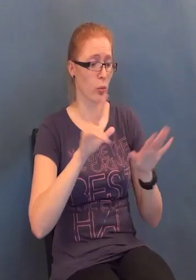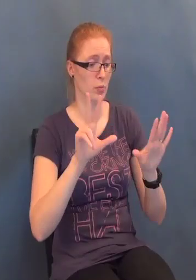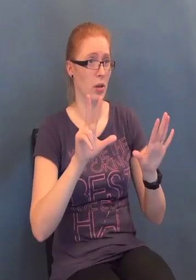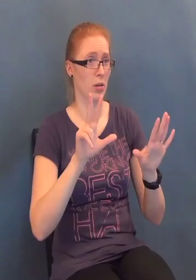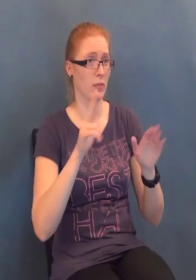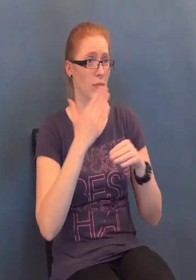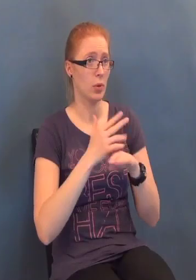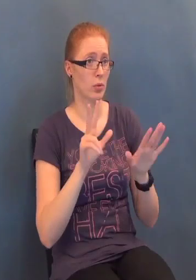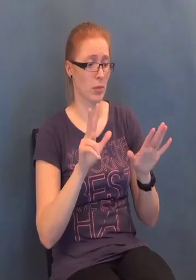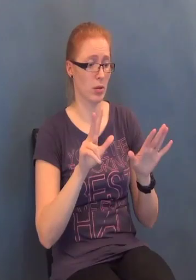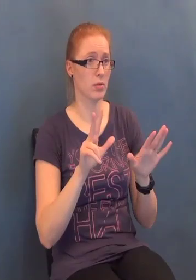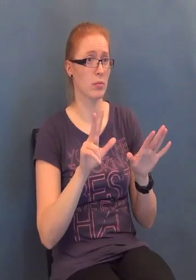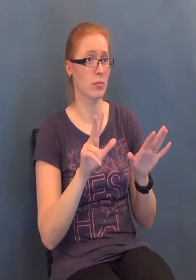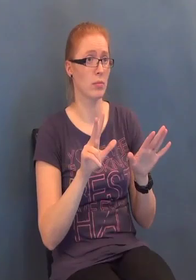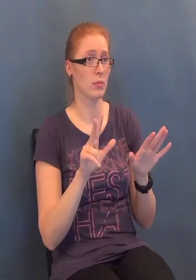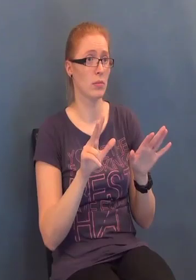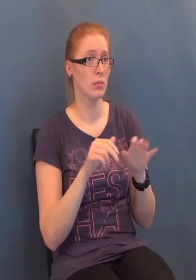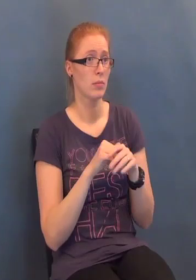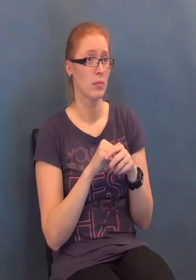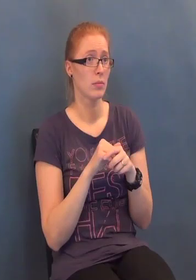Wieczorem o ósmej.